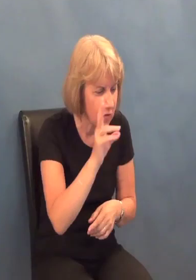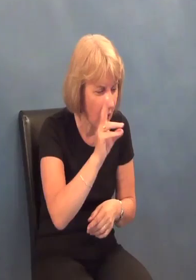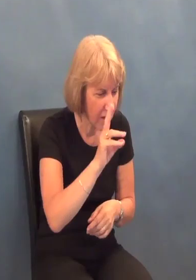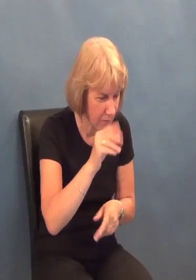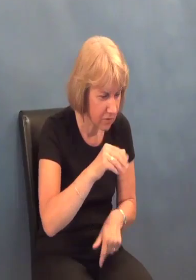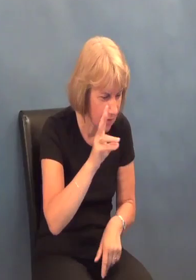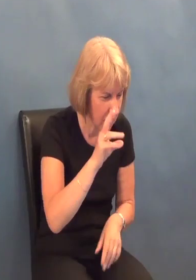We wtorek można.